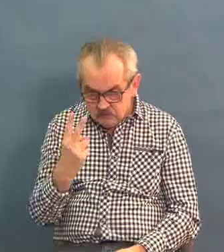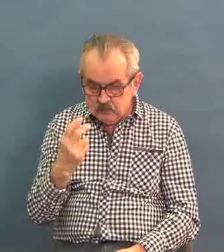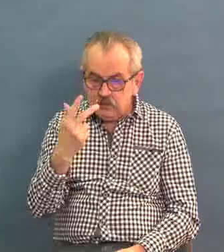Trzeciego?